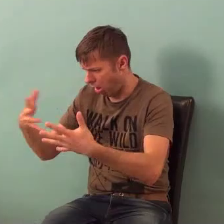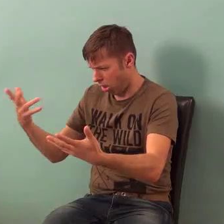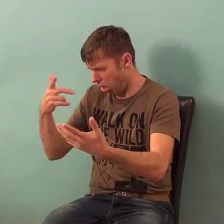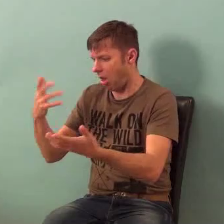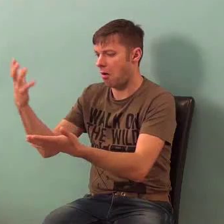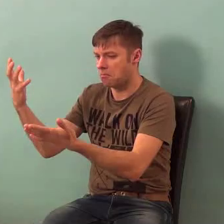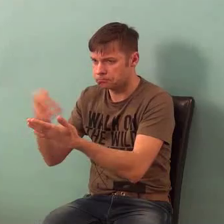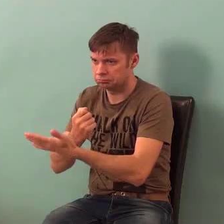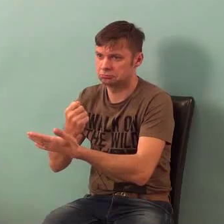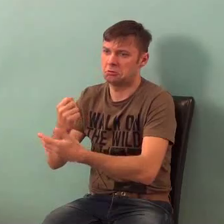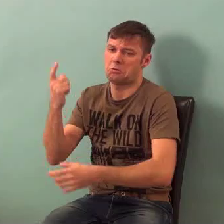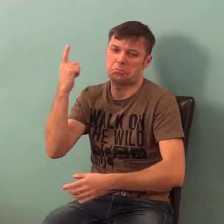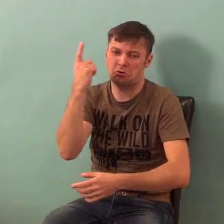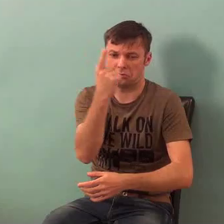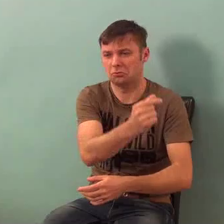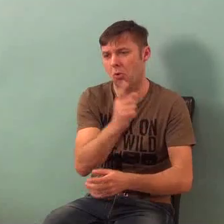Zabierają żabę i odchodzą.